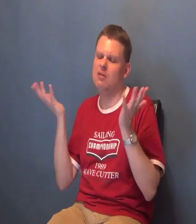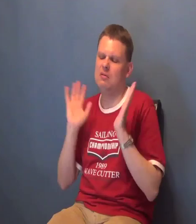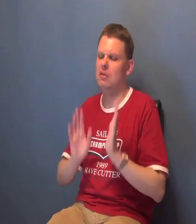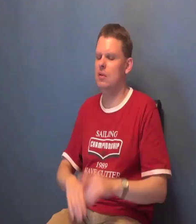Nie wiem.